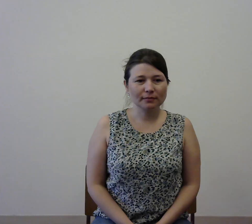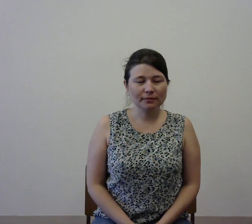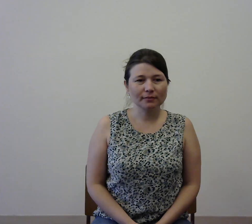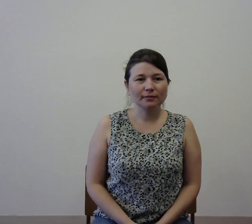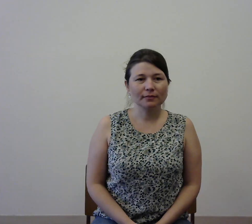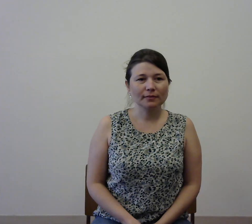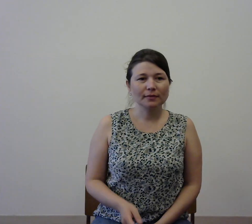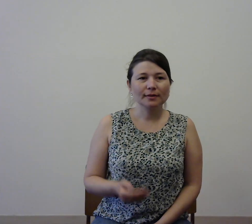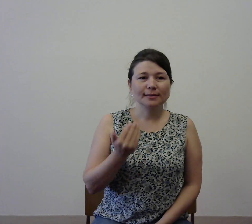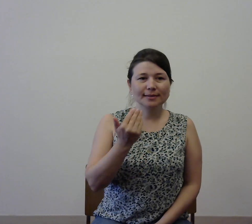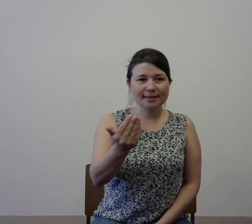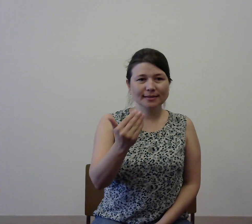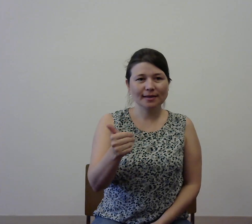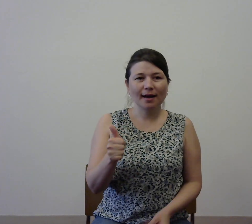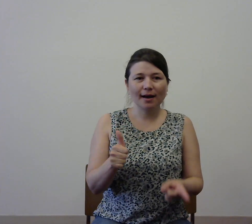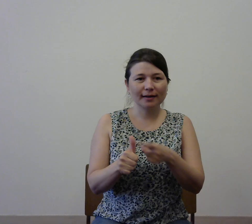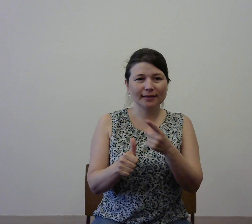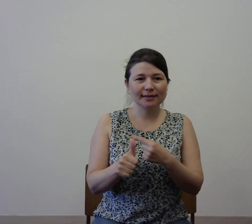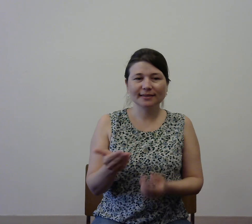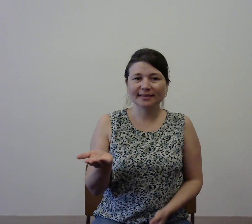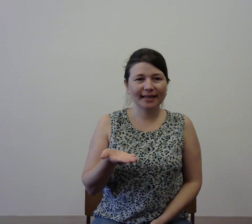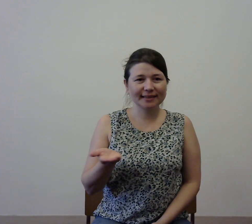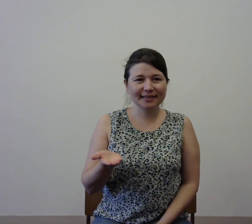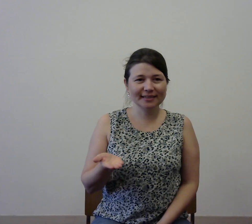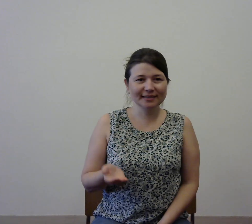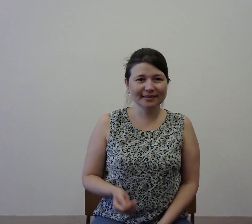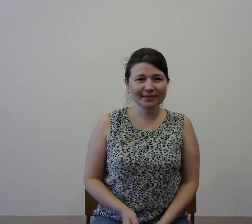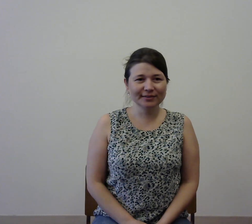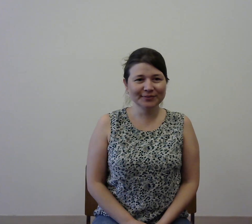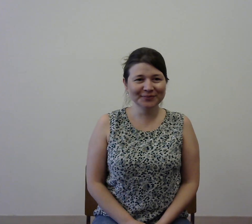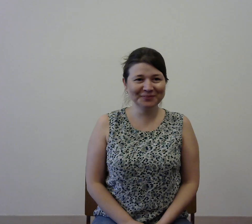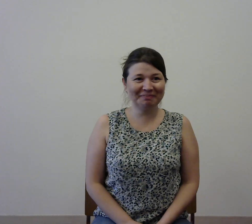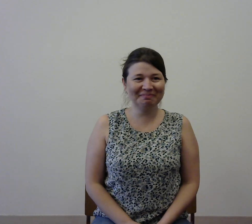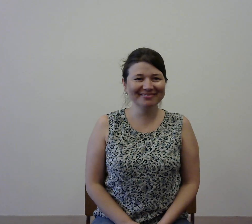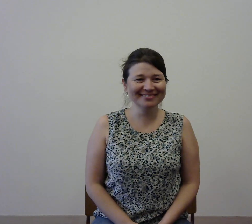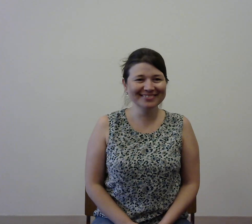Sizin adınız nədir?